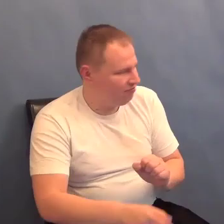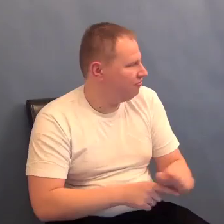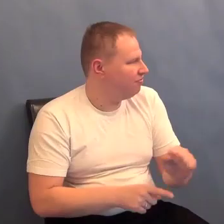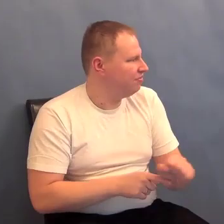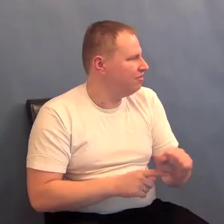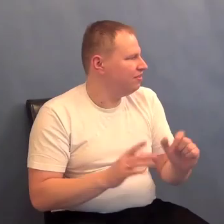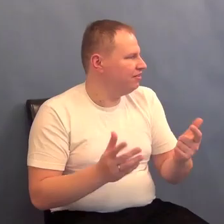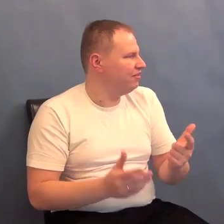Tu jest.